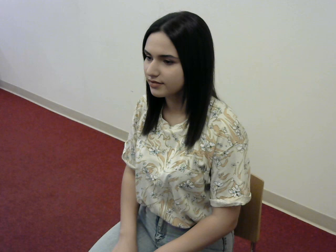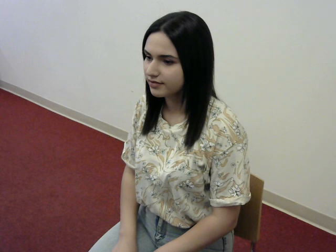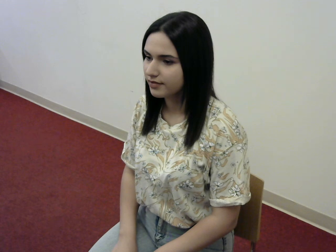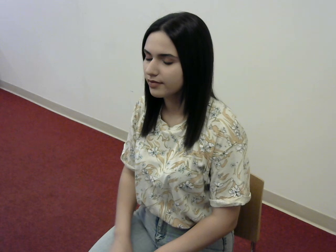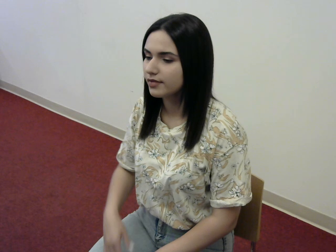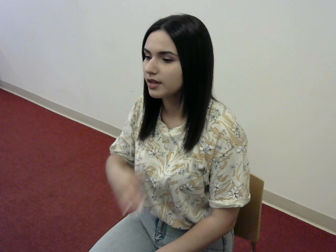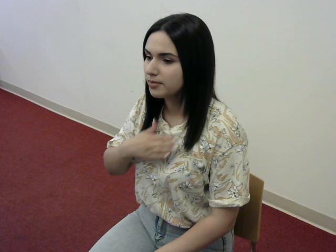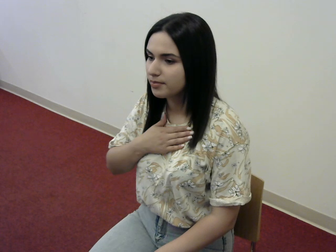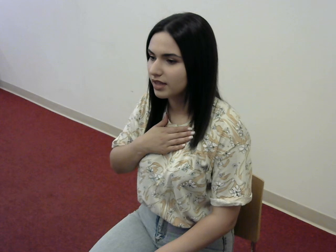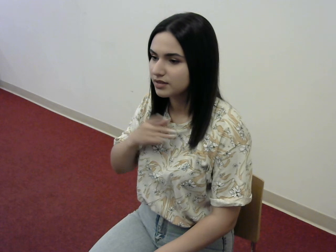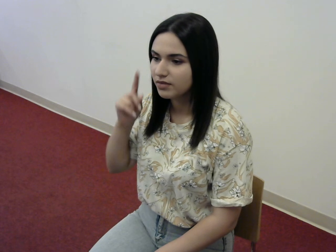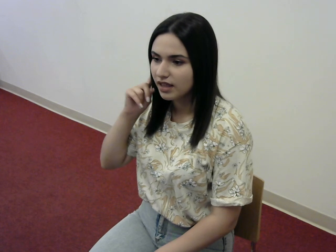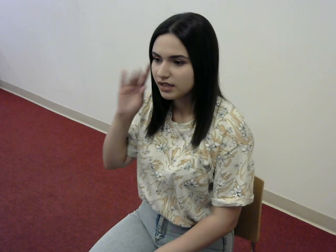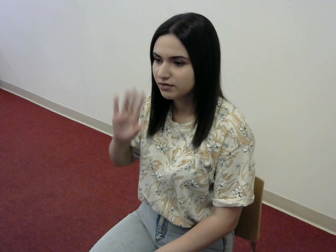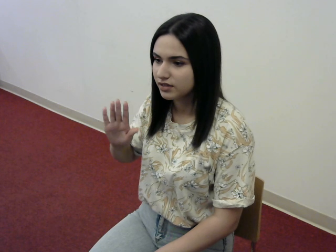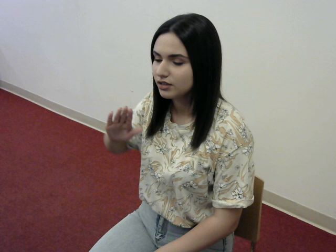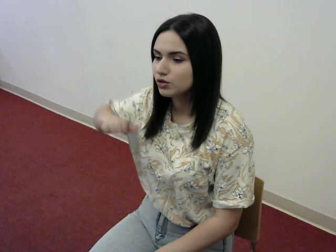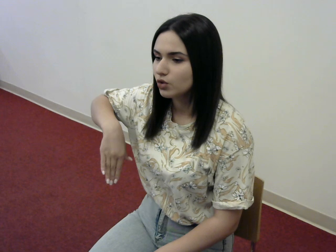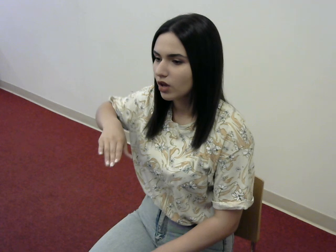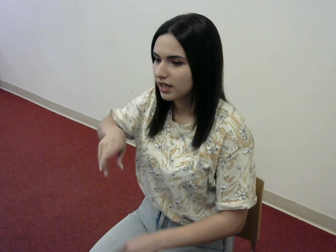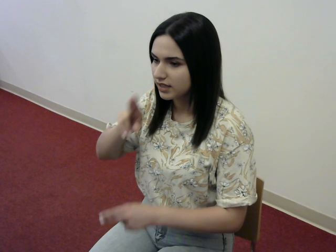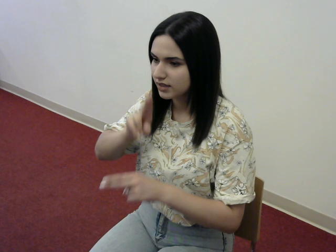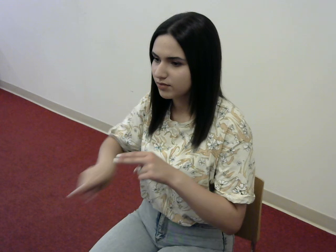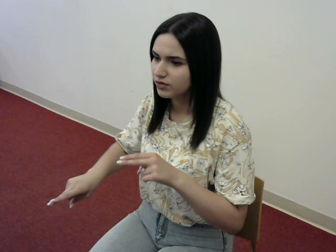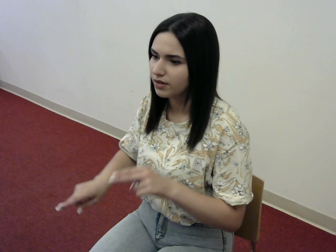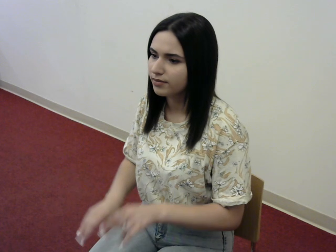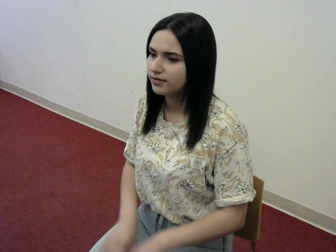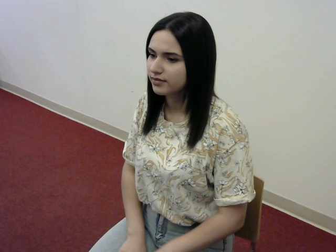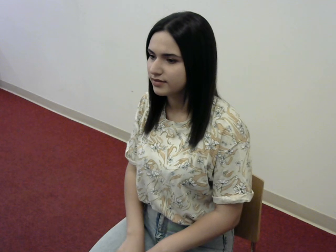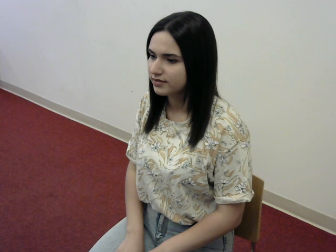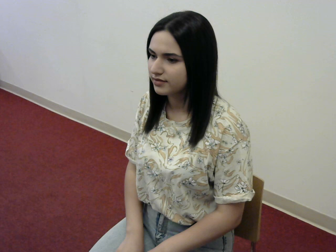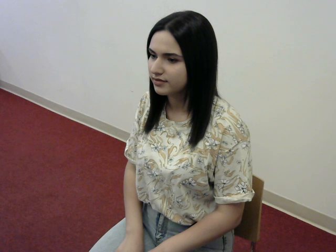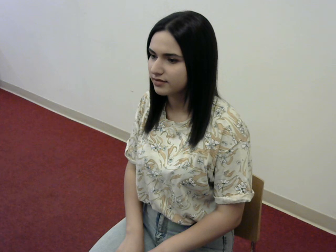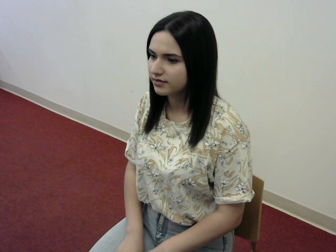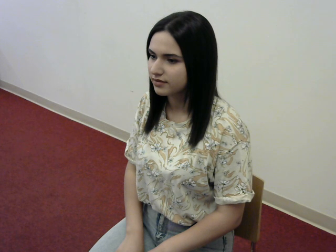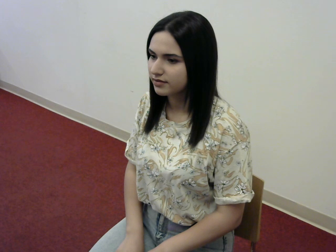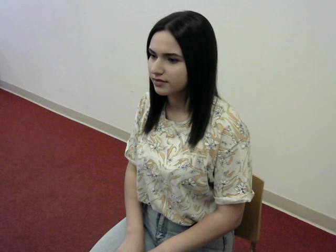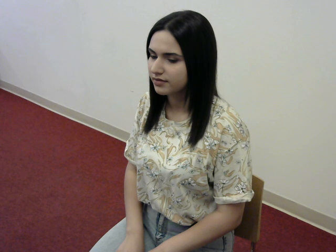Mən eşitməni sonradan itirmişəm